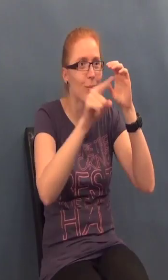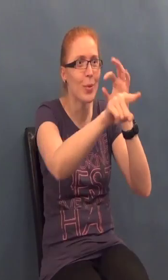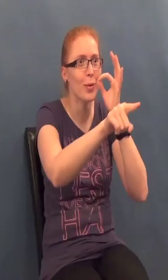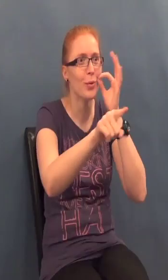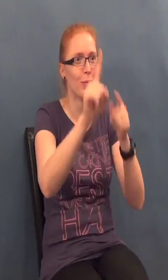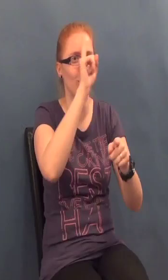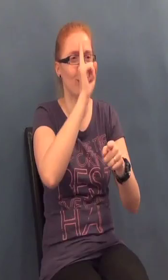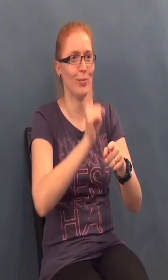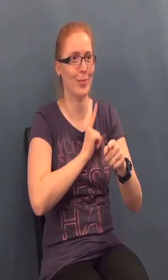Zaczyna być ostrożny.